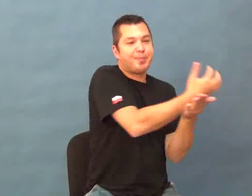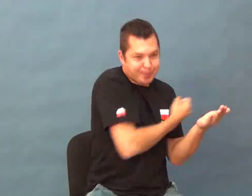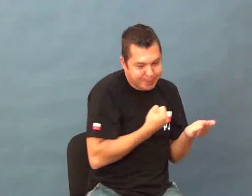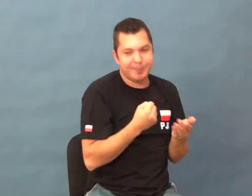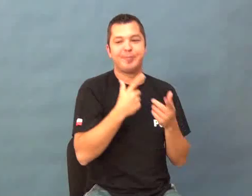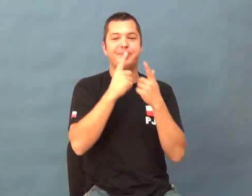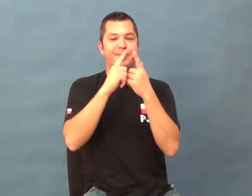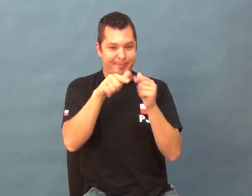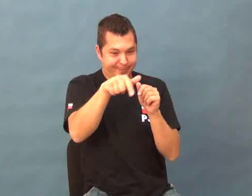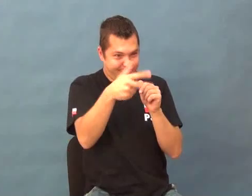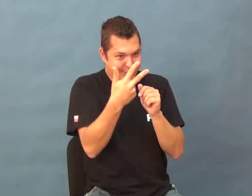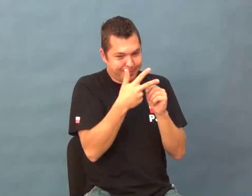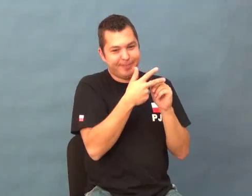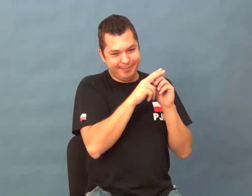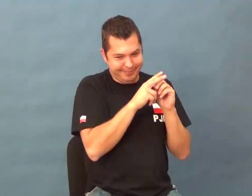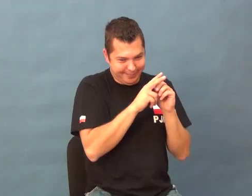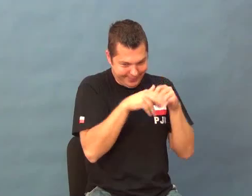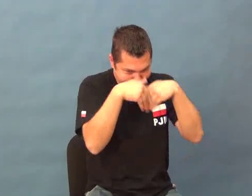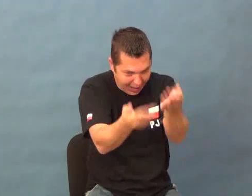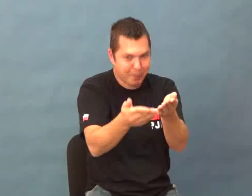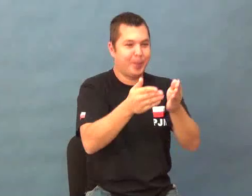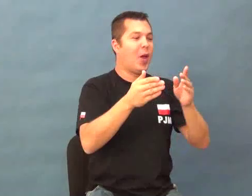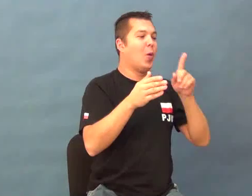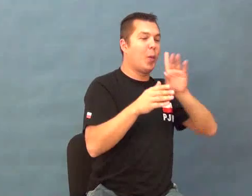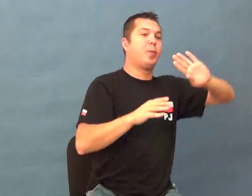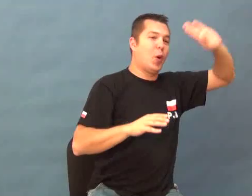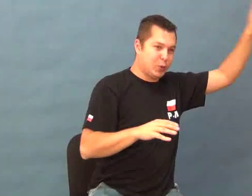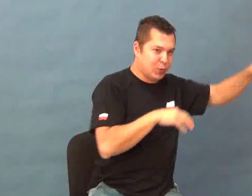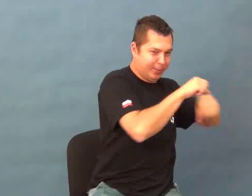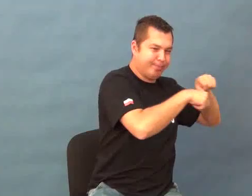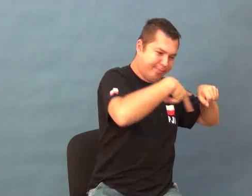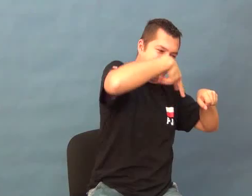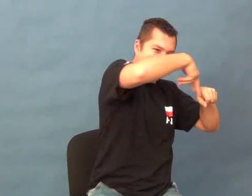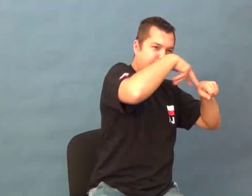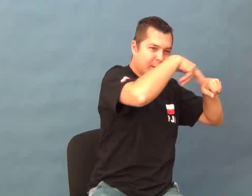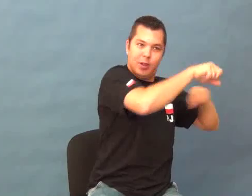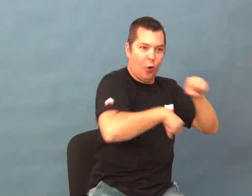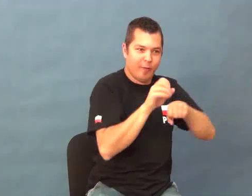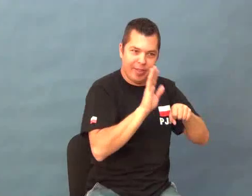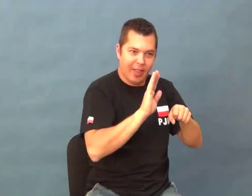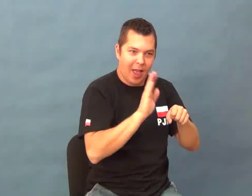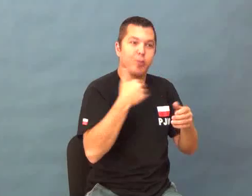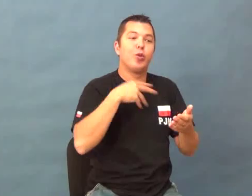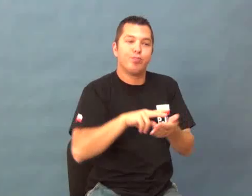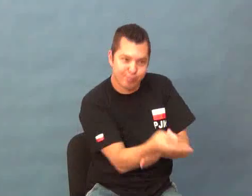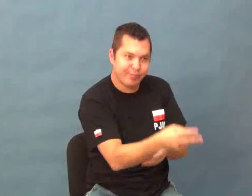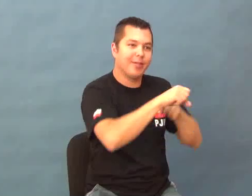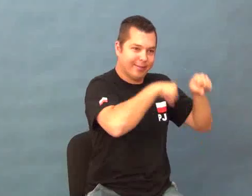Dał tym trzem chłopcom gruszki i poszedł, nie jechał rowerem, tylko szedł trzymając rower, bo wcześniej się przewrócił.